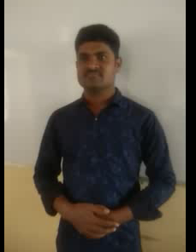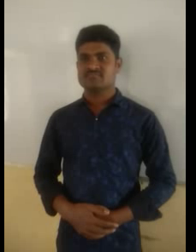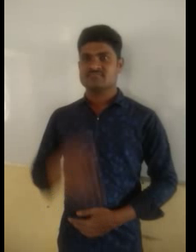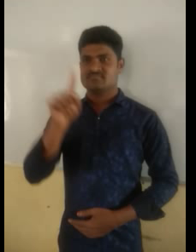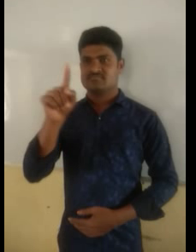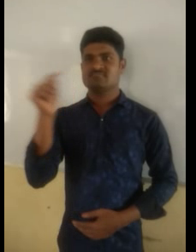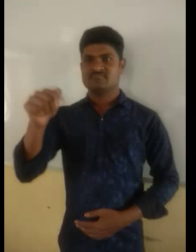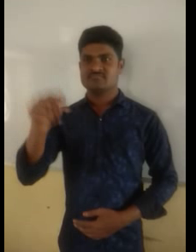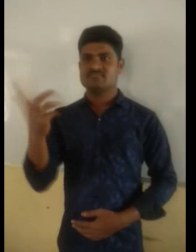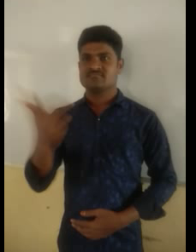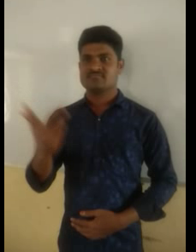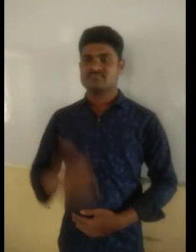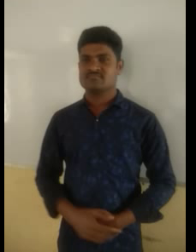what do you do